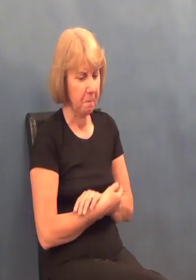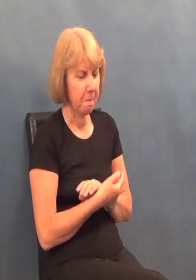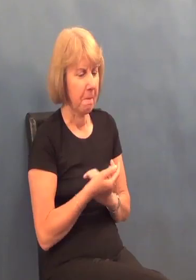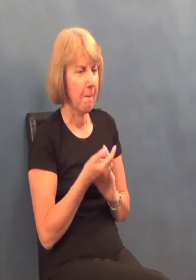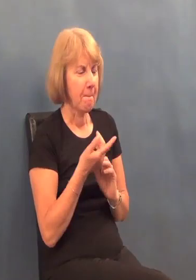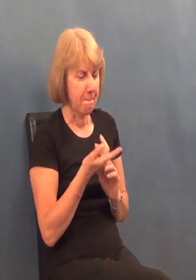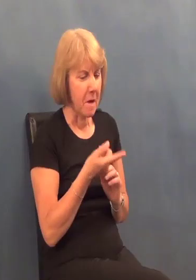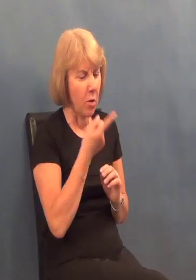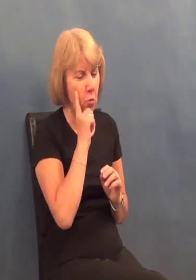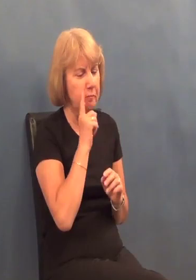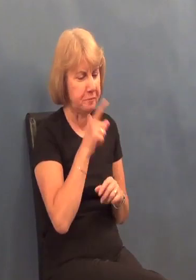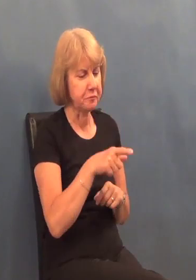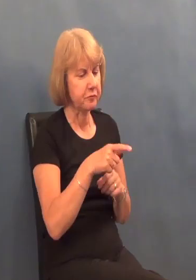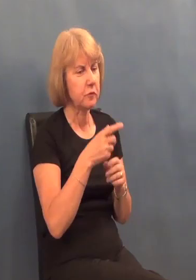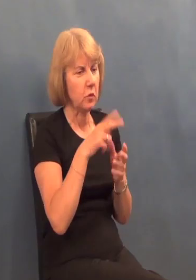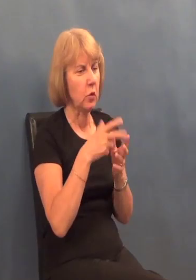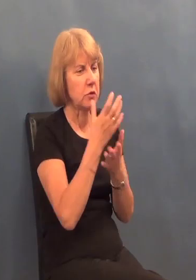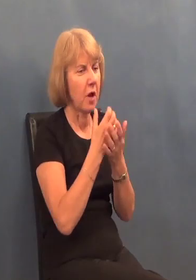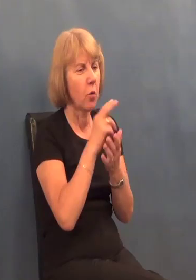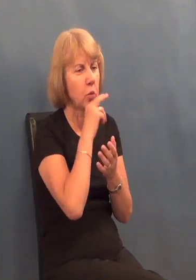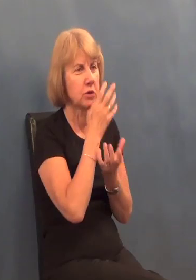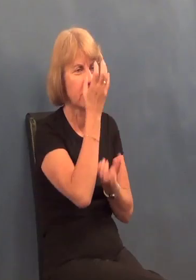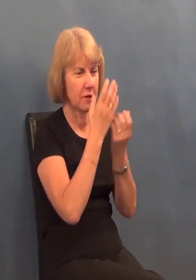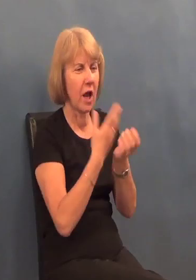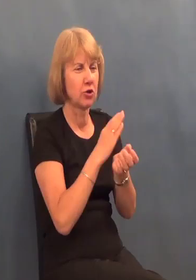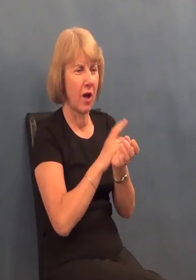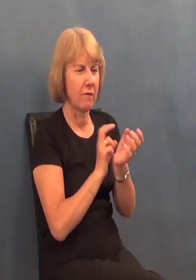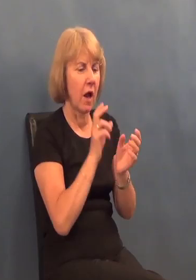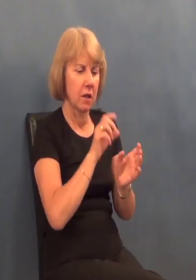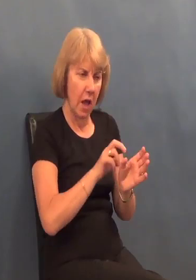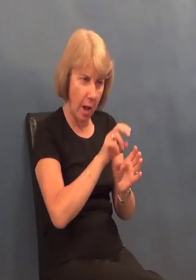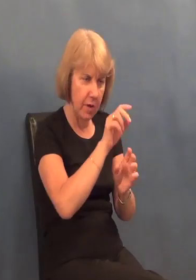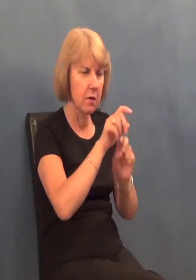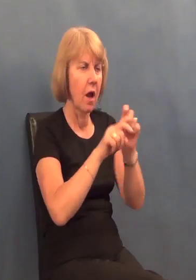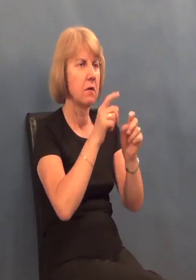Ten chłopak wchodzi na drabinę i zbiera gruszki z drzewa.